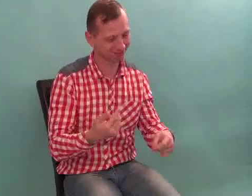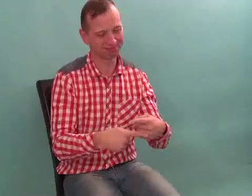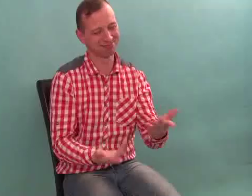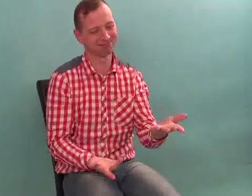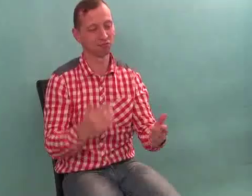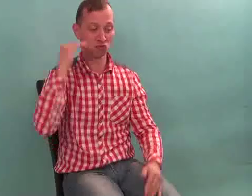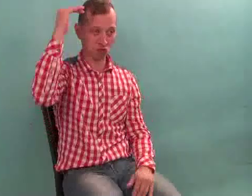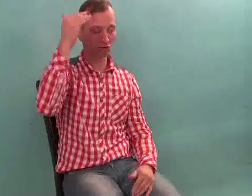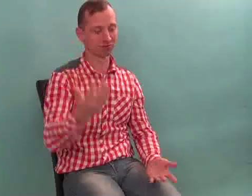Dorośli tak.